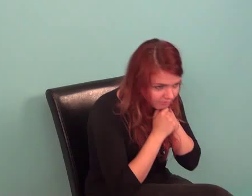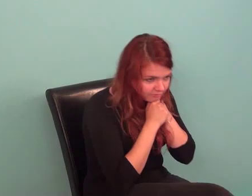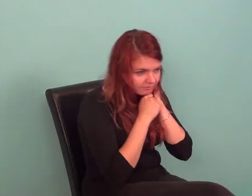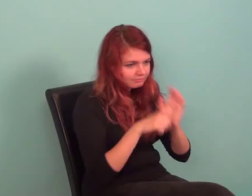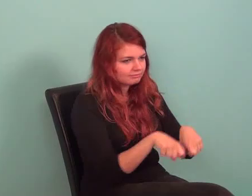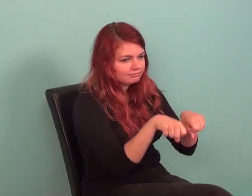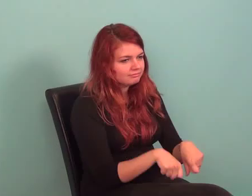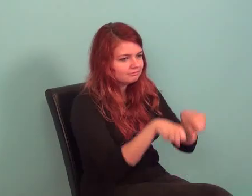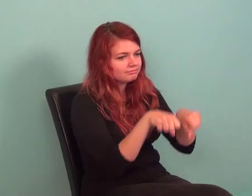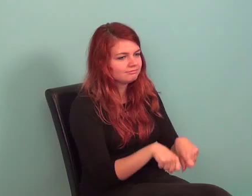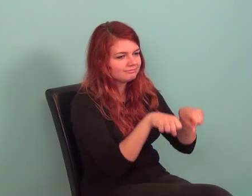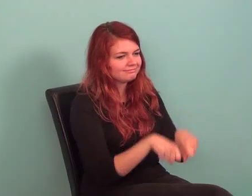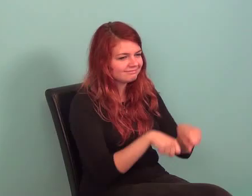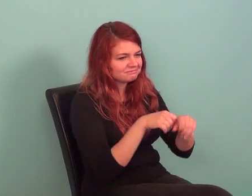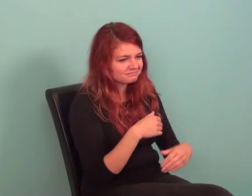Może to drezyna.